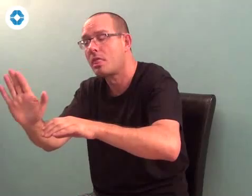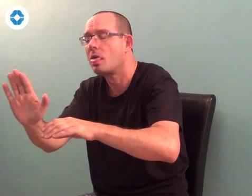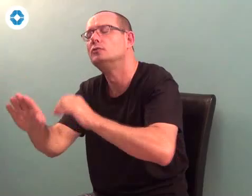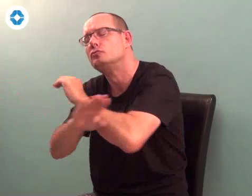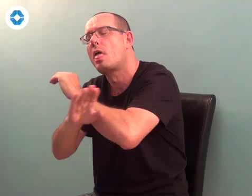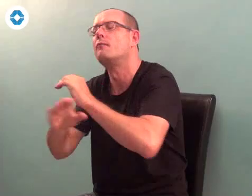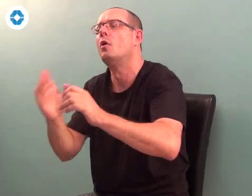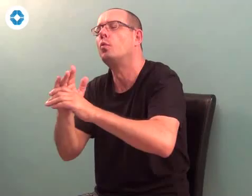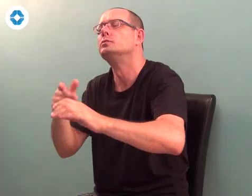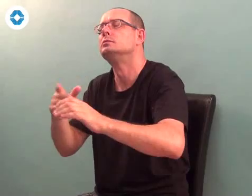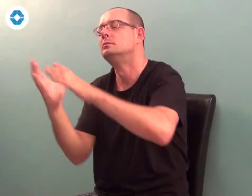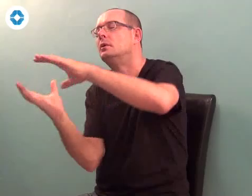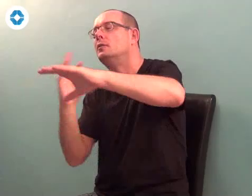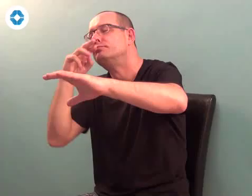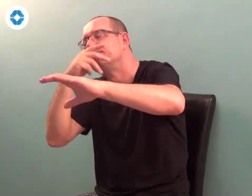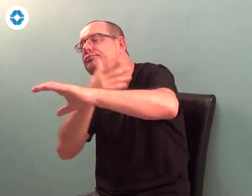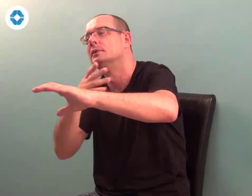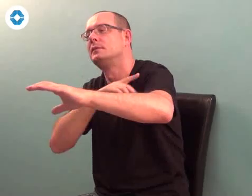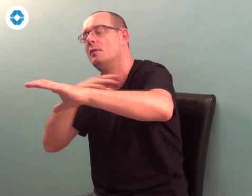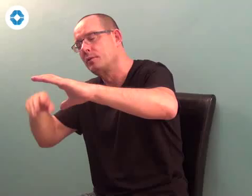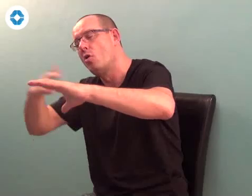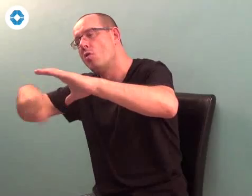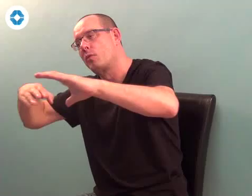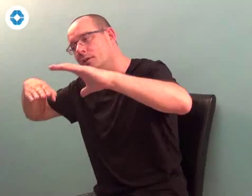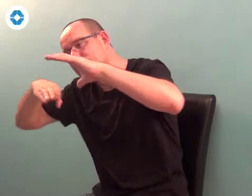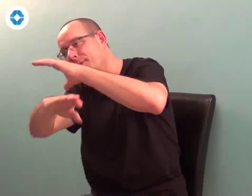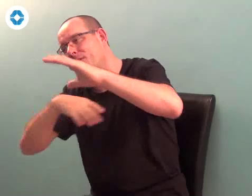Drzewo już ścięte i w środku spróchniałe.